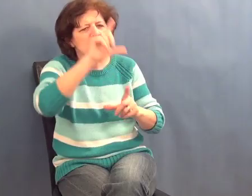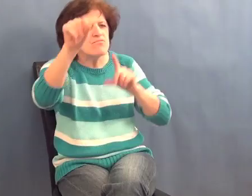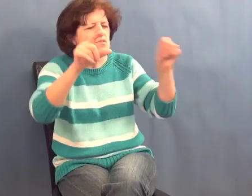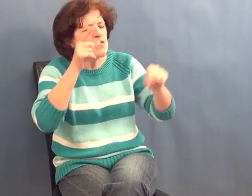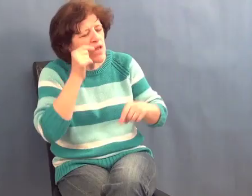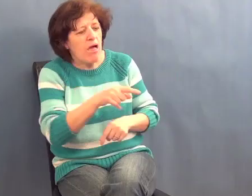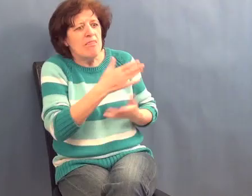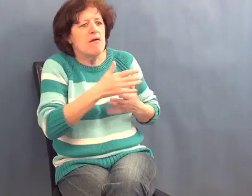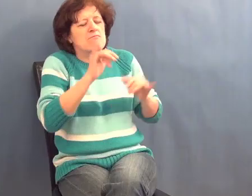A reszta dalej imprezowała.